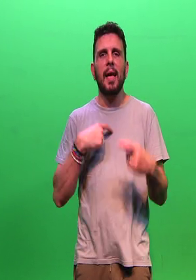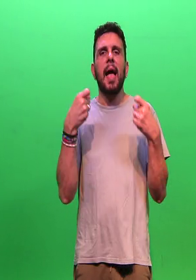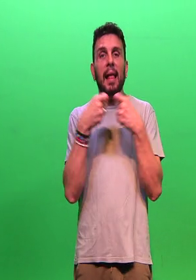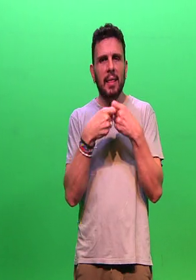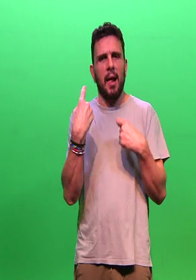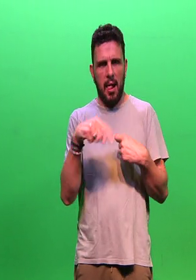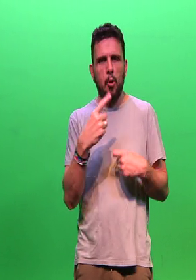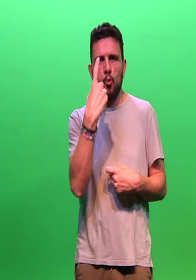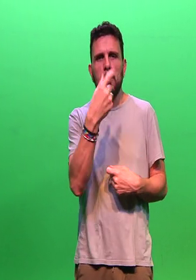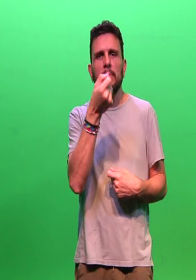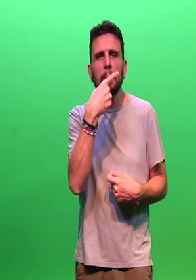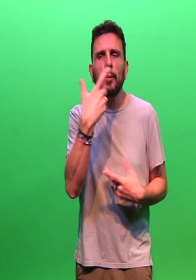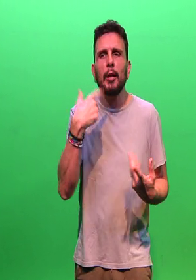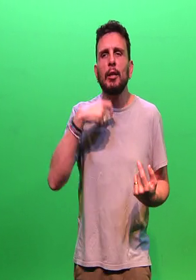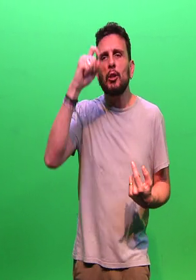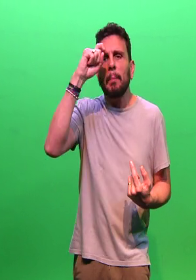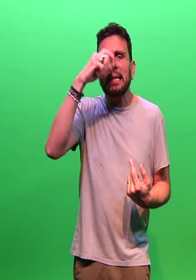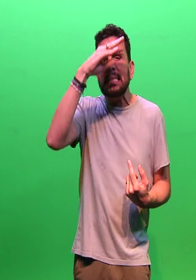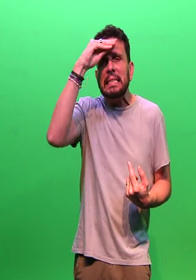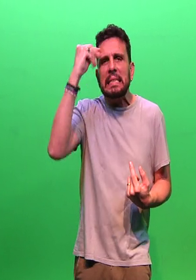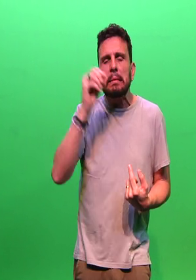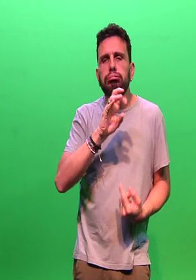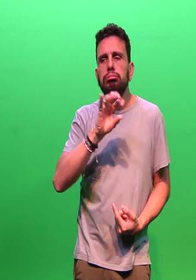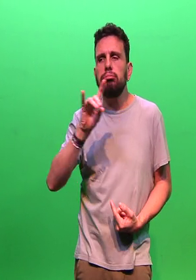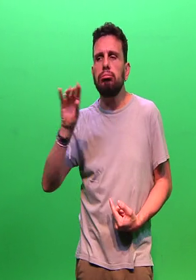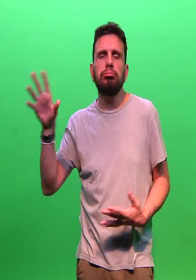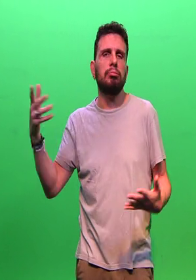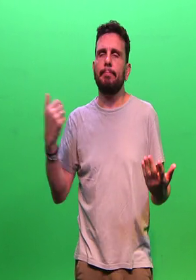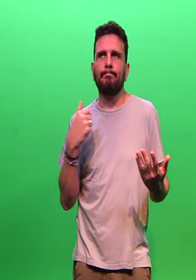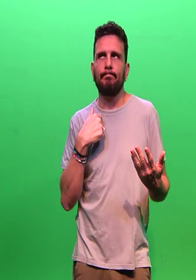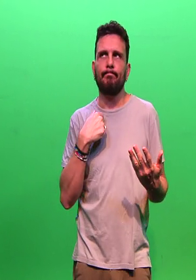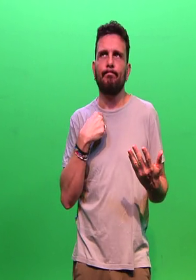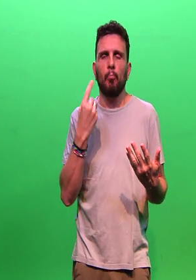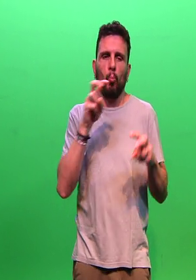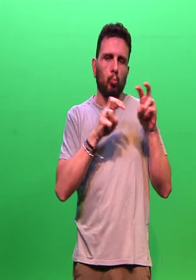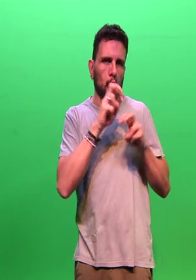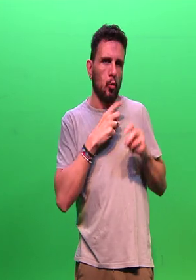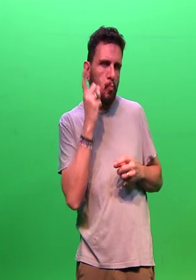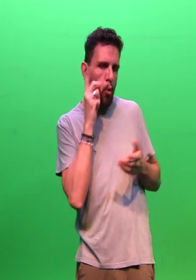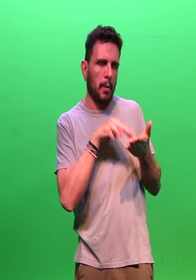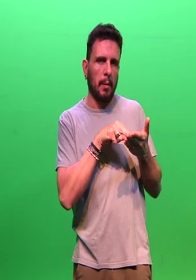Tinc al·lèrgia a una pastilla, però he oblidat el nom, és molt llarg, espera que el busco al mòbil.